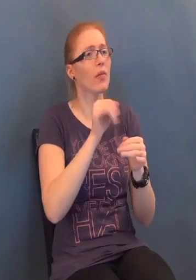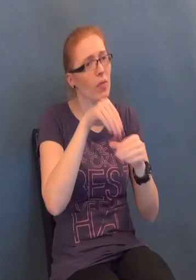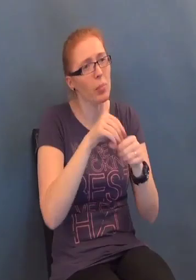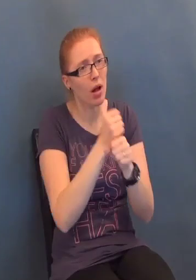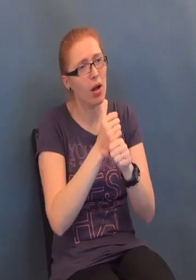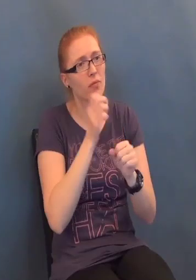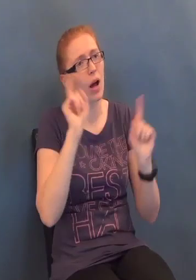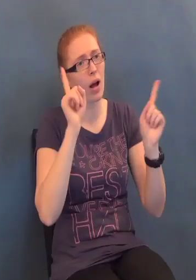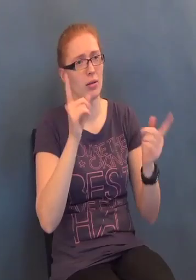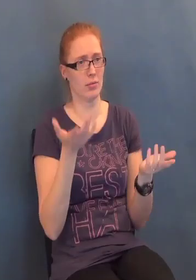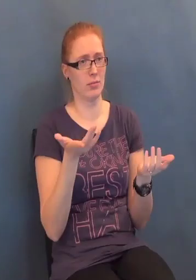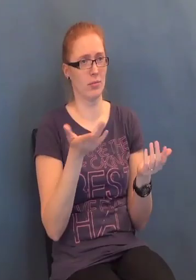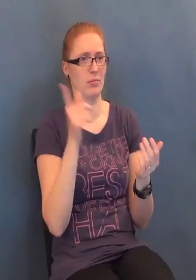I też na kawę, pogadać.